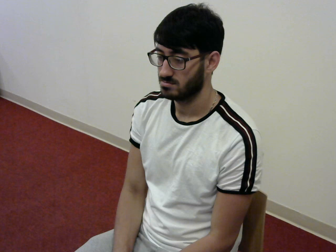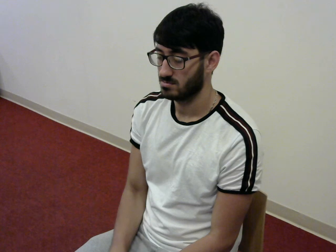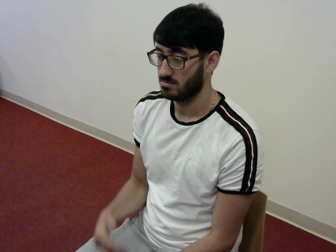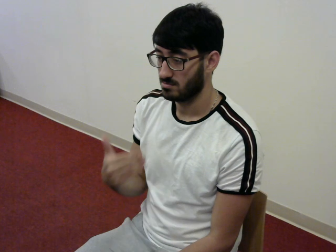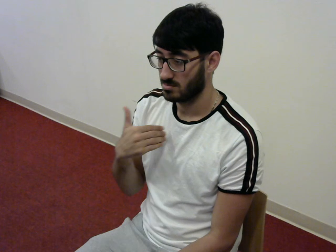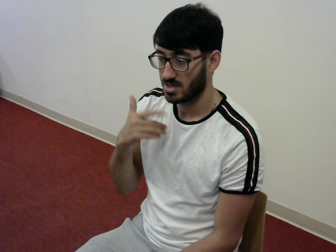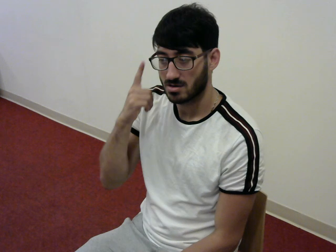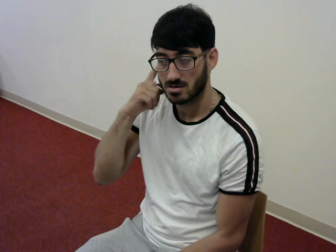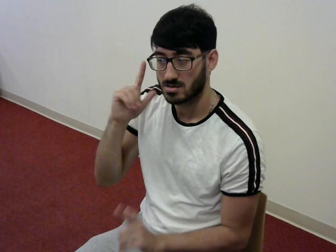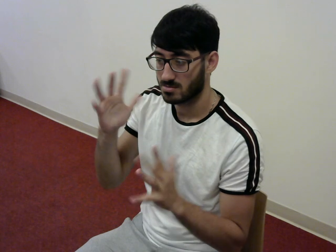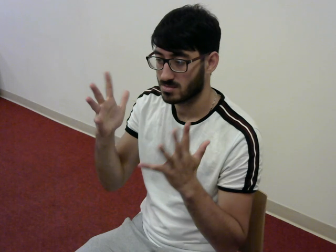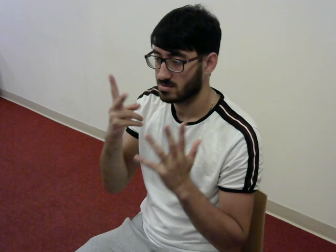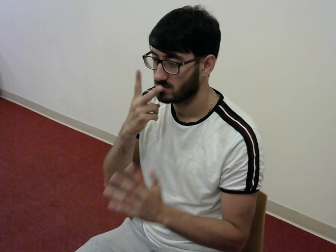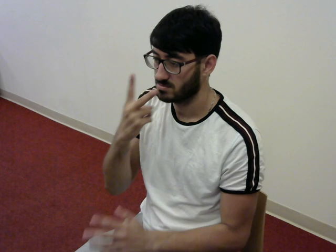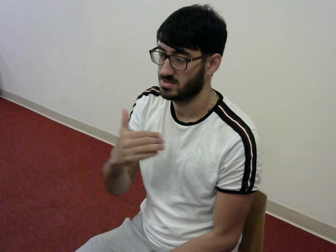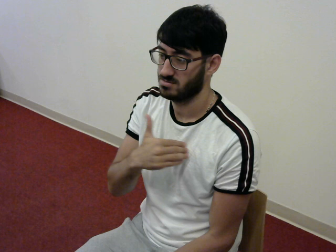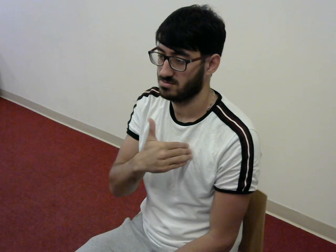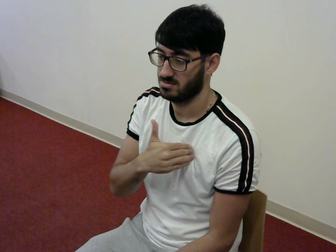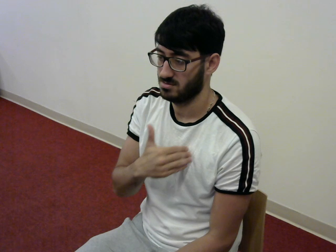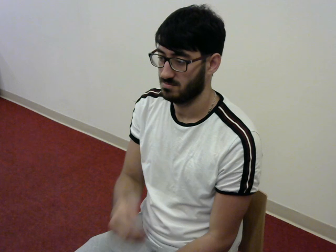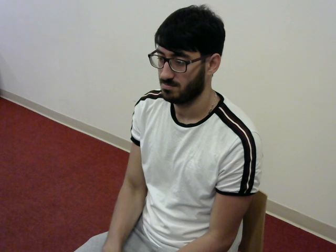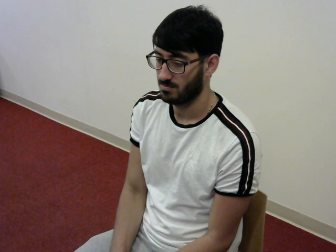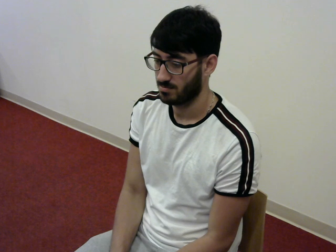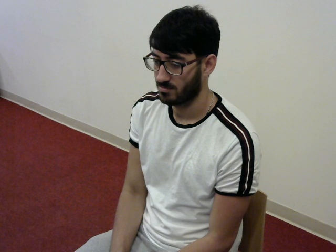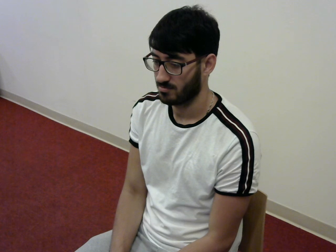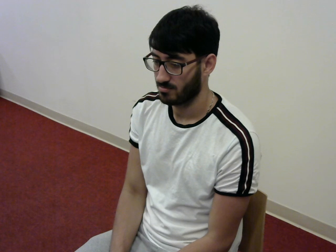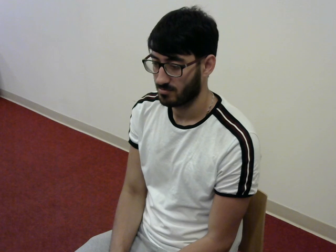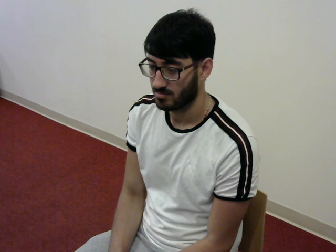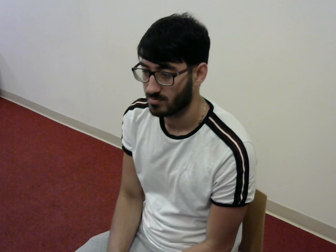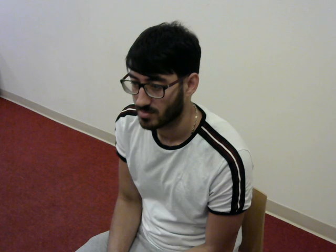Mən xəbərlərə baxmaq istəyirəm